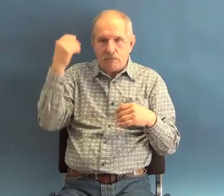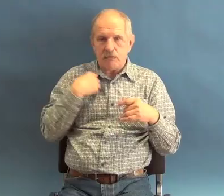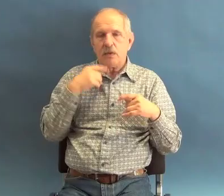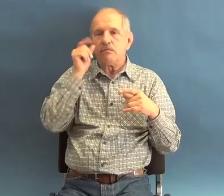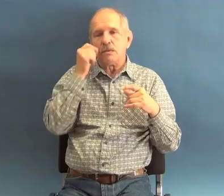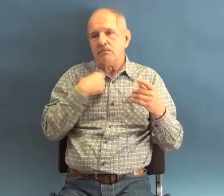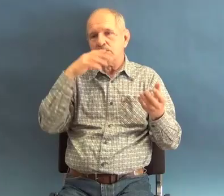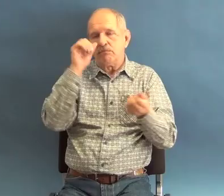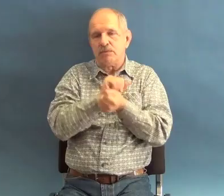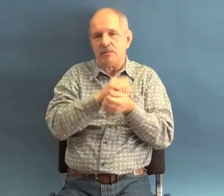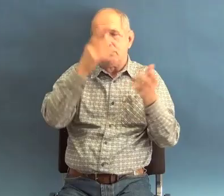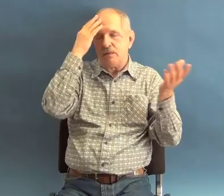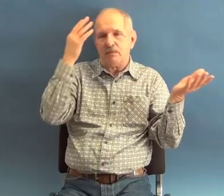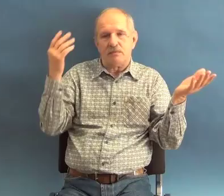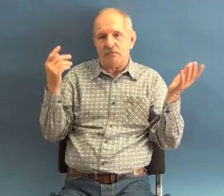"Nie wiedziałem, zasnąłem twardym snem."